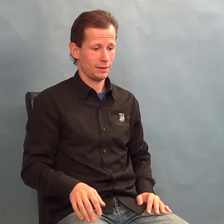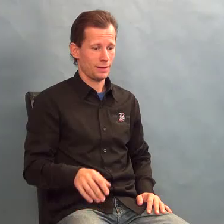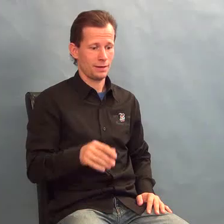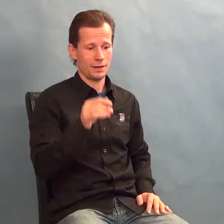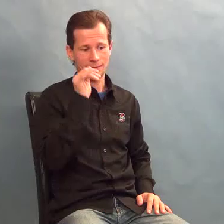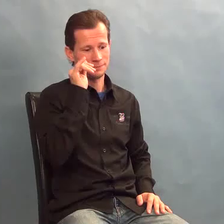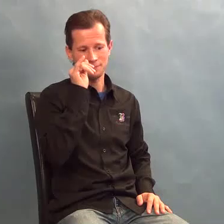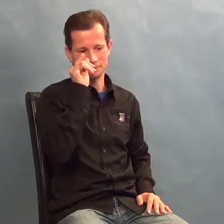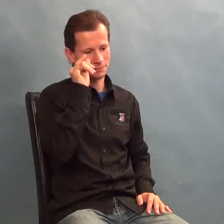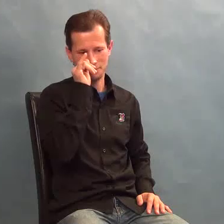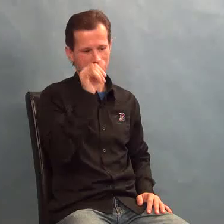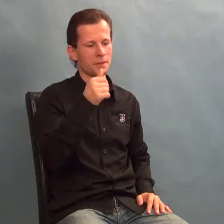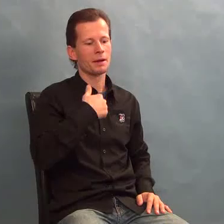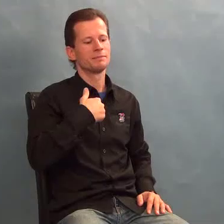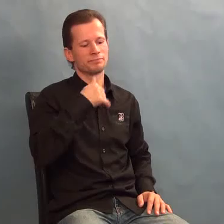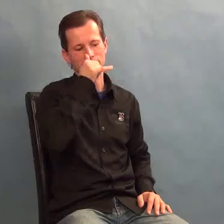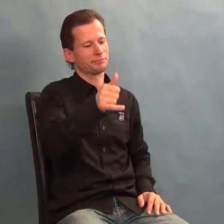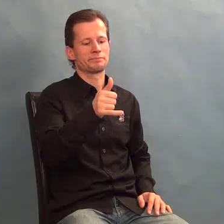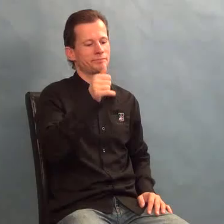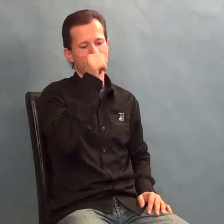Nie mogę.